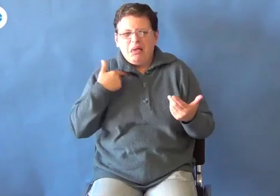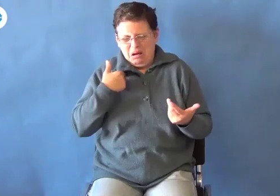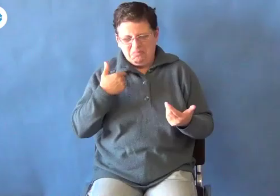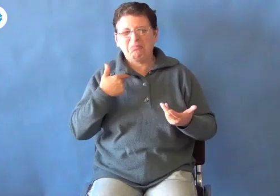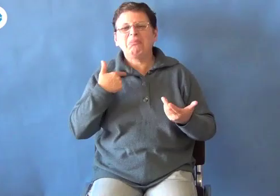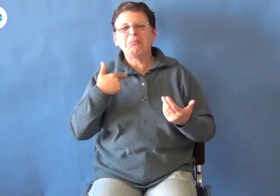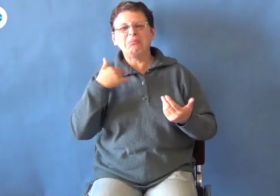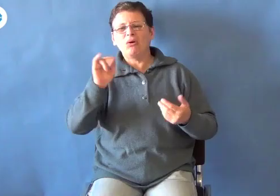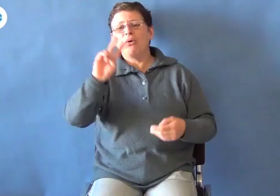Ja.